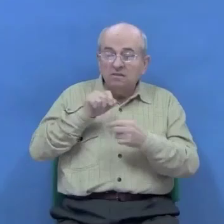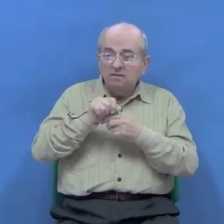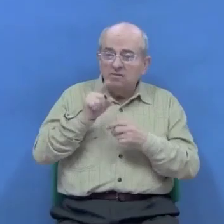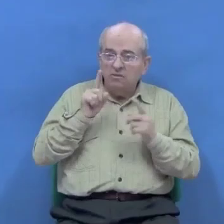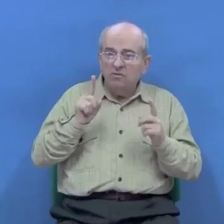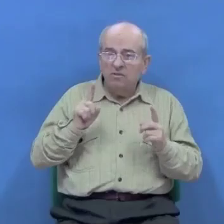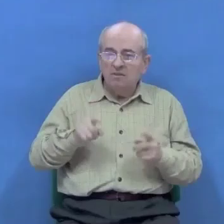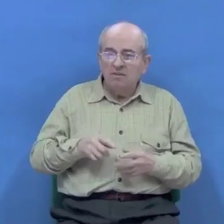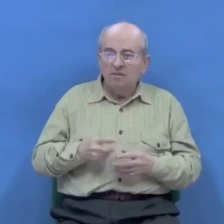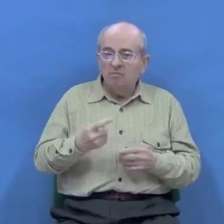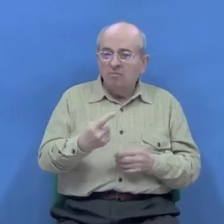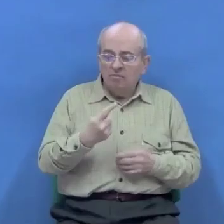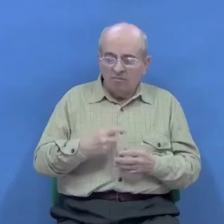Uwaga, bo może się spotkać z pociągiem.